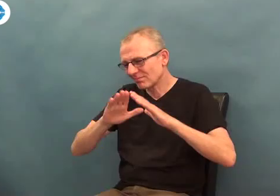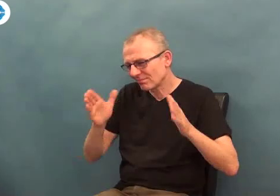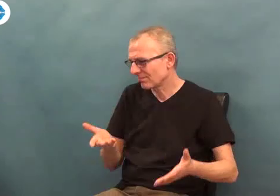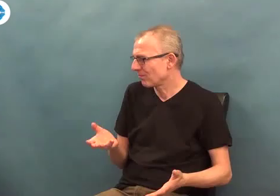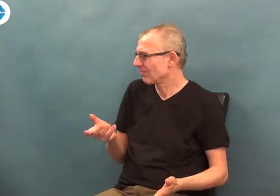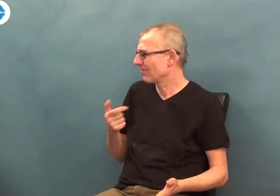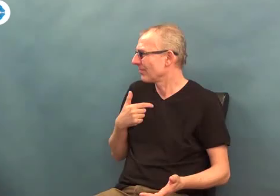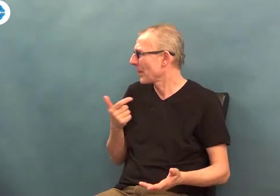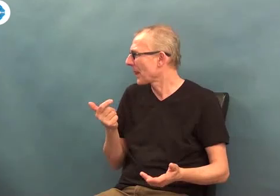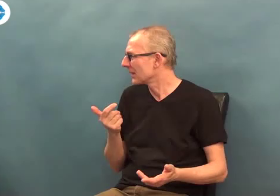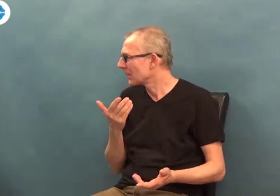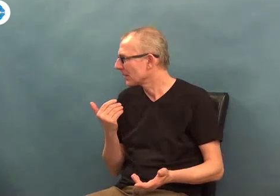Ja nie mam...